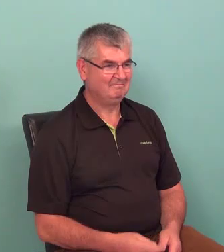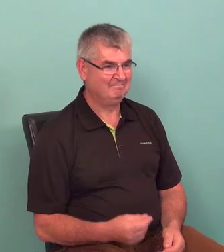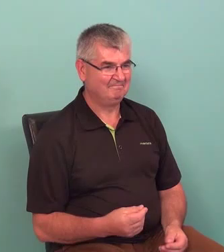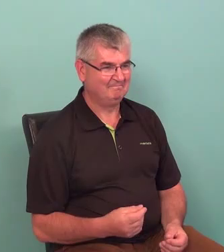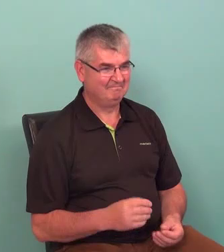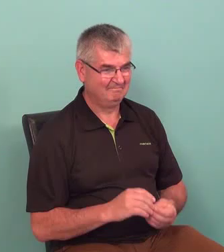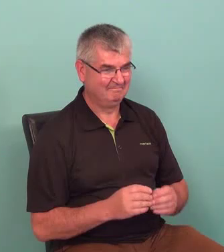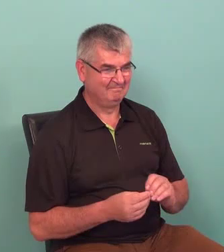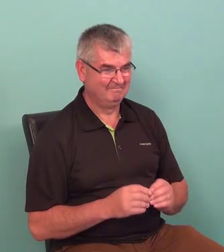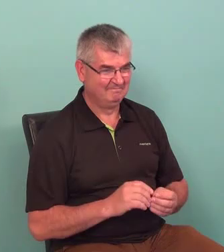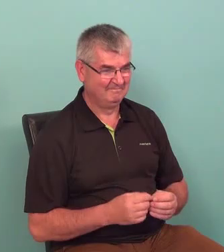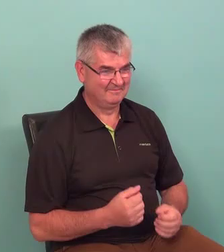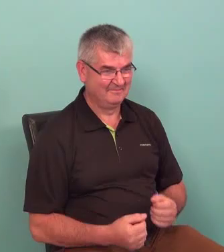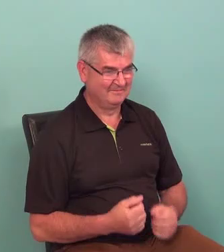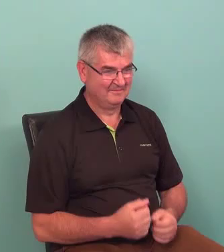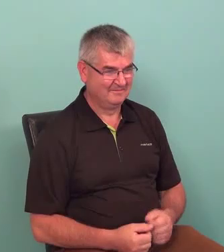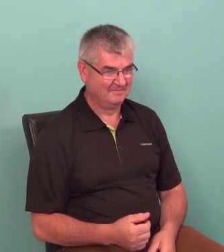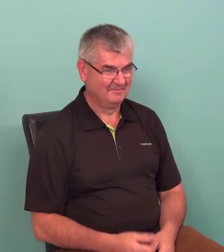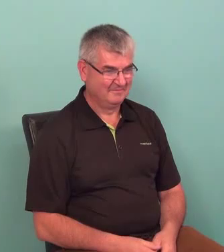Muszę oszczędzać pieniądze, trudno.